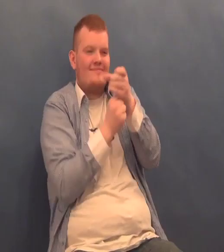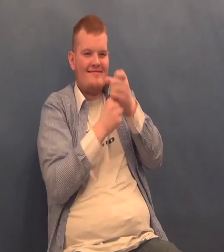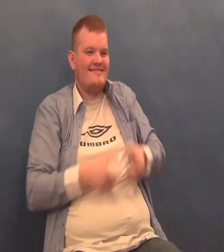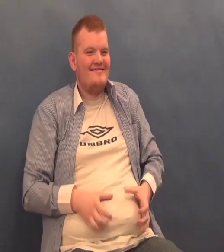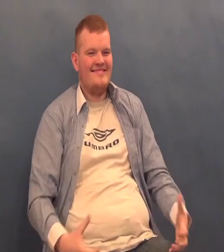I kula jest w brzuchu kota.